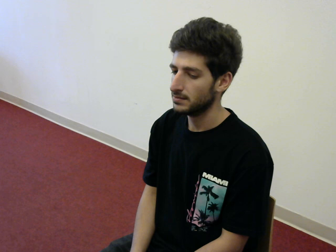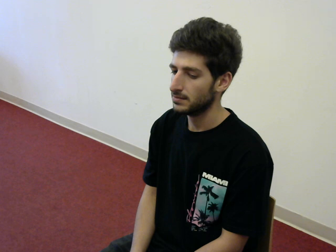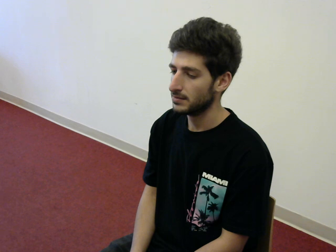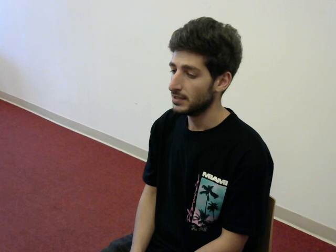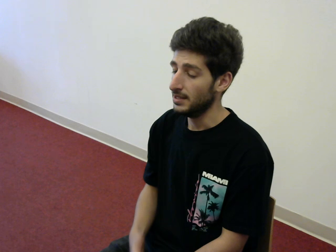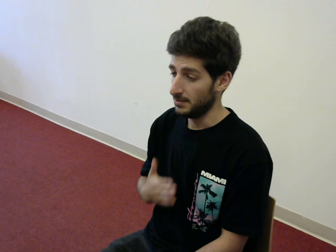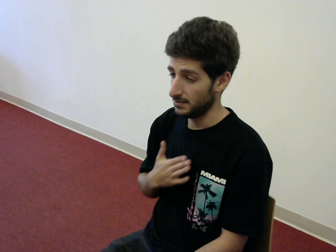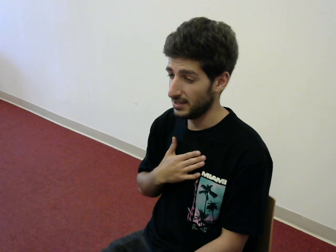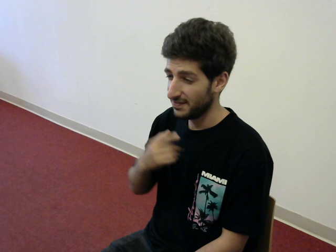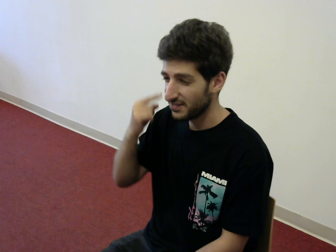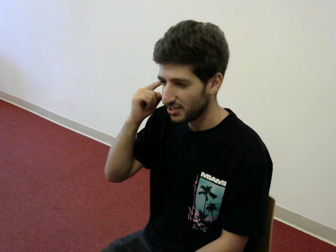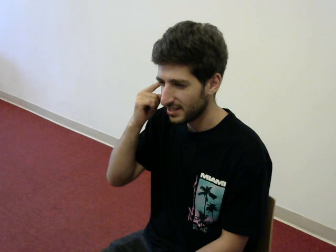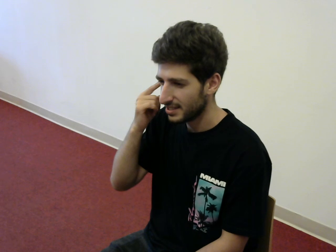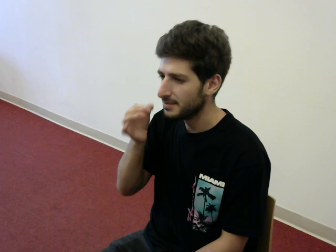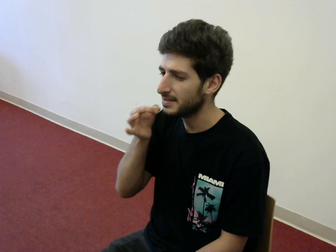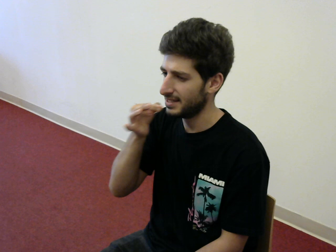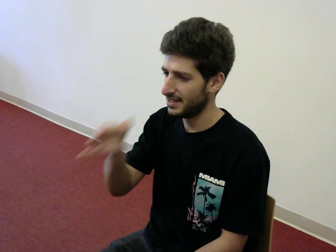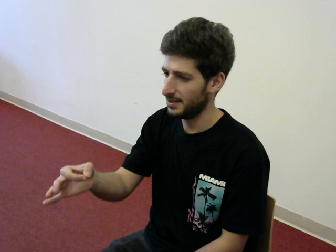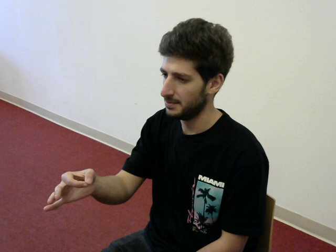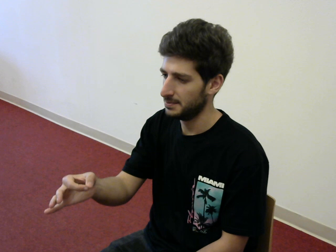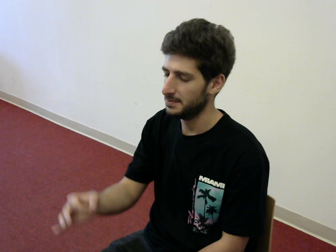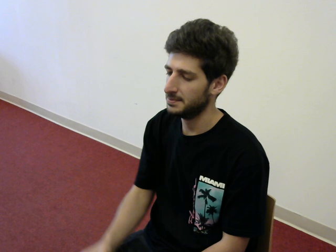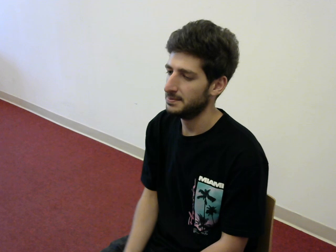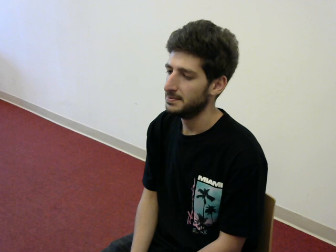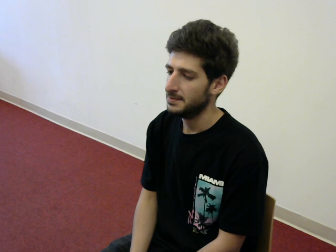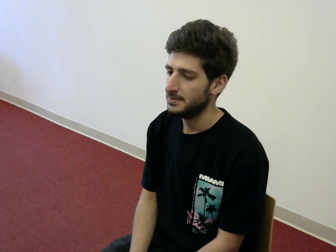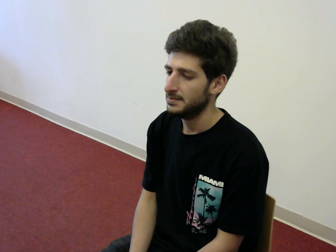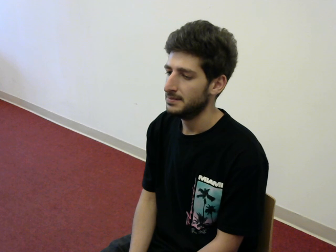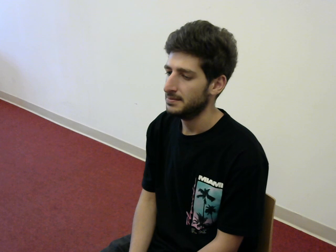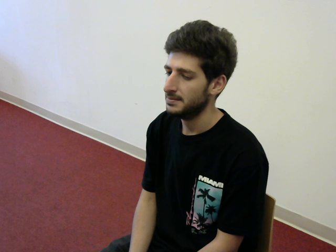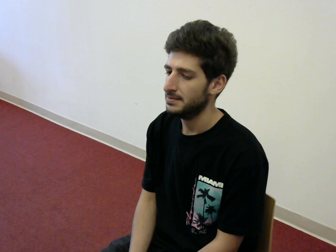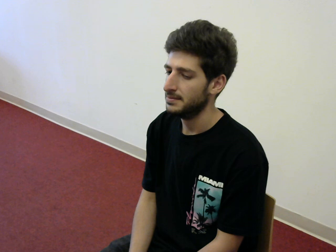Mən fikirləşim, deyərəm